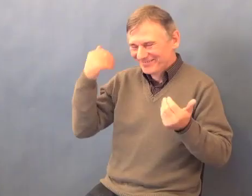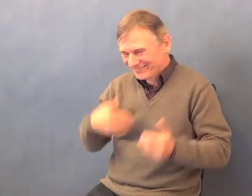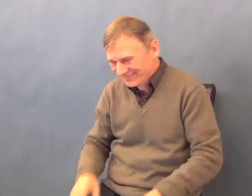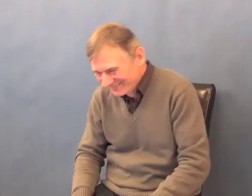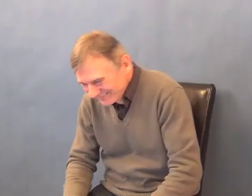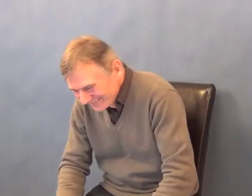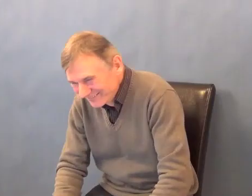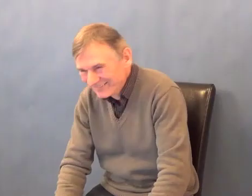Nie wiem co mam myśleć.